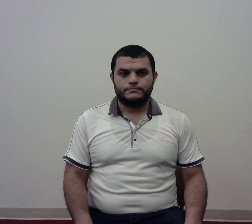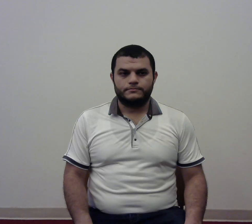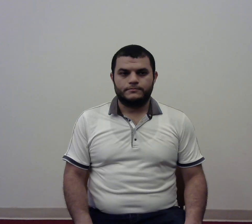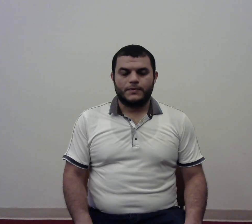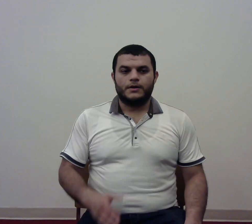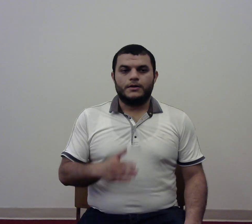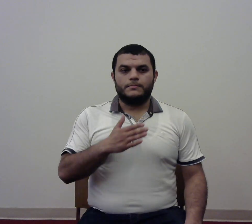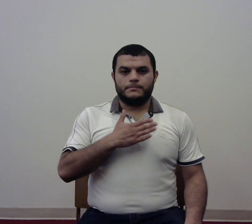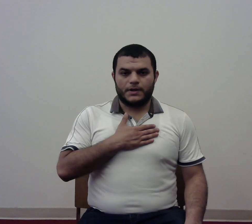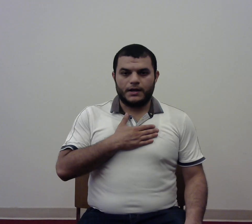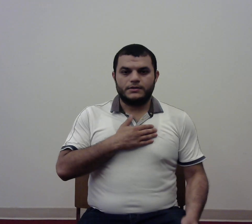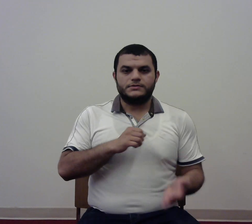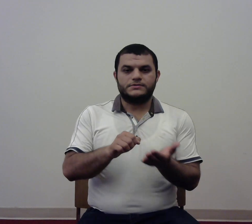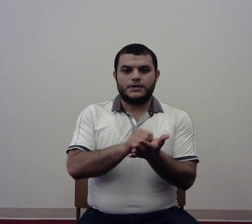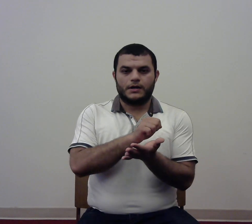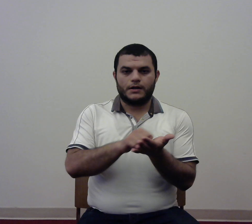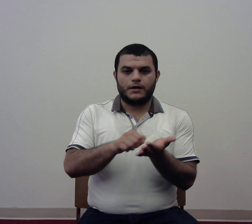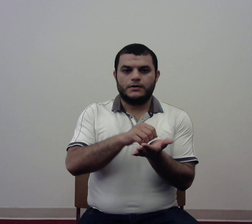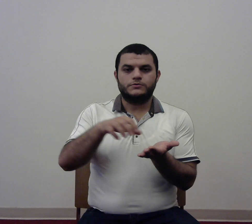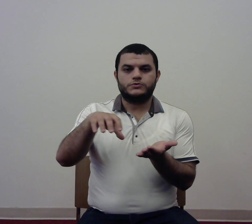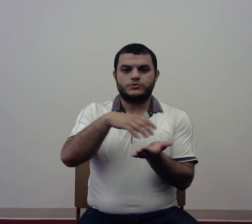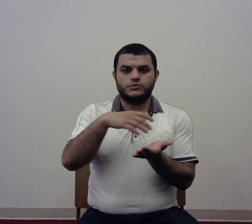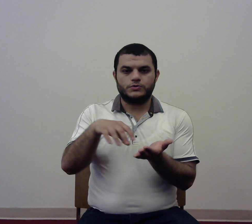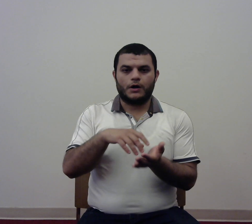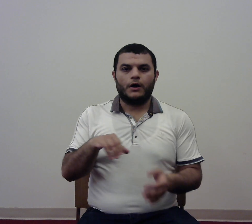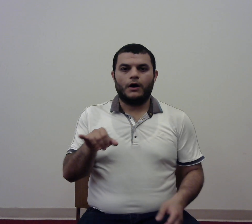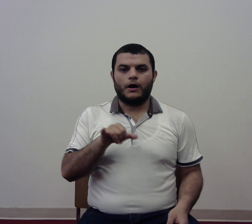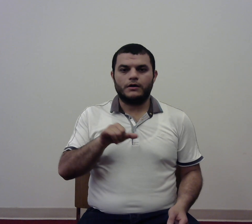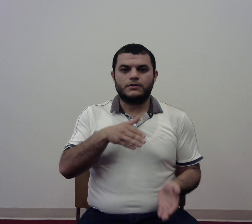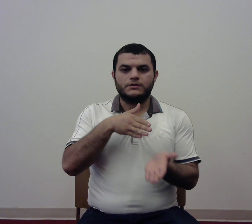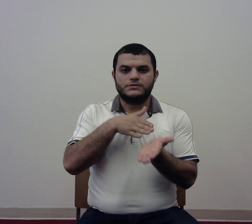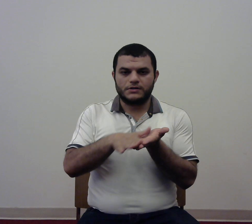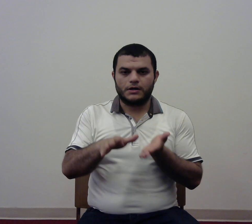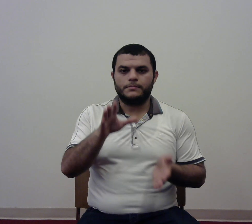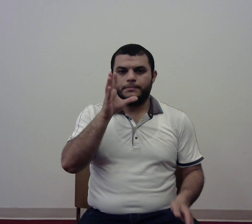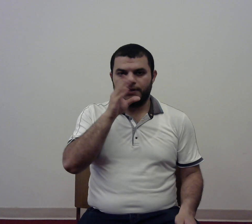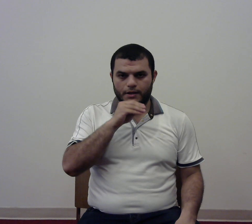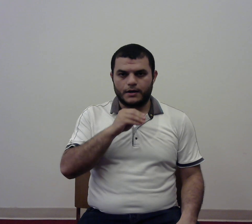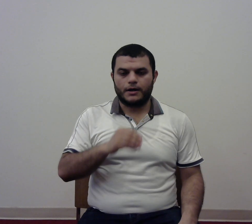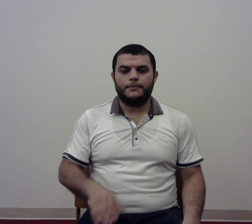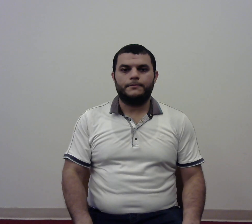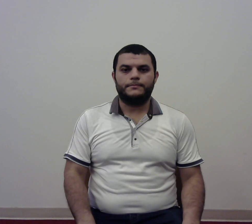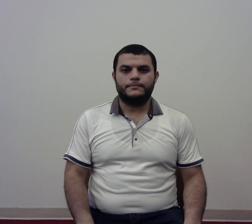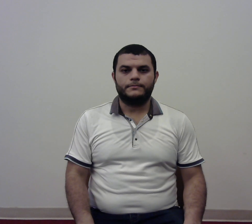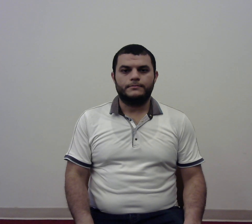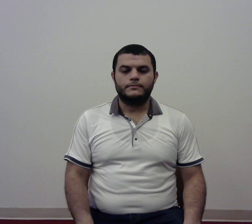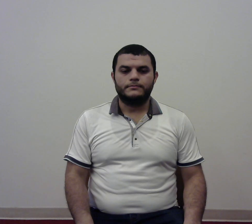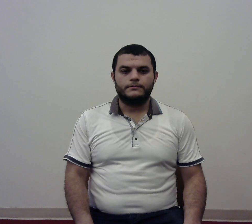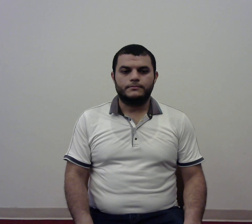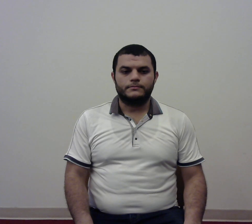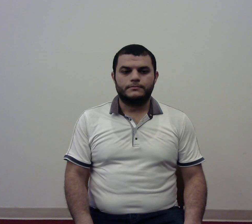Mən sənədlərin surətini harada çıxara bilərəm?